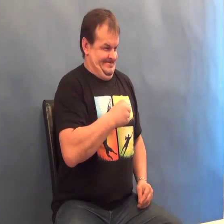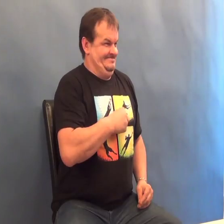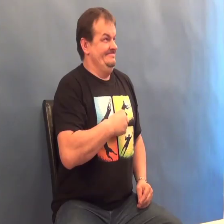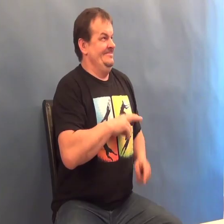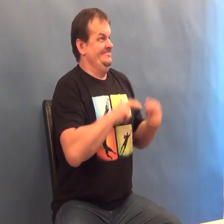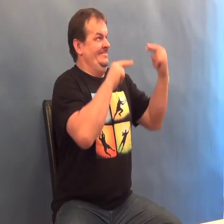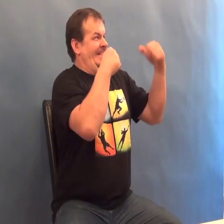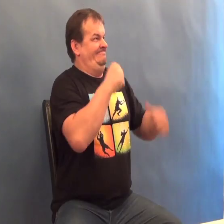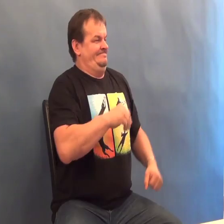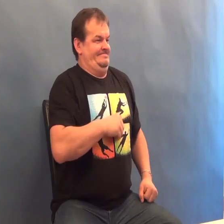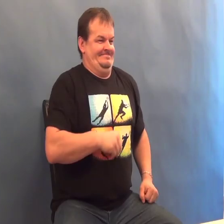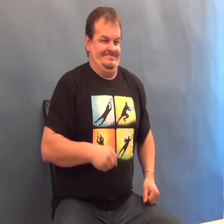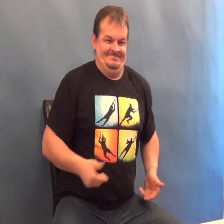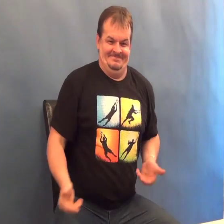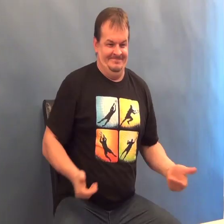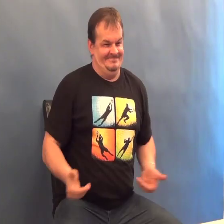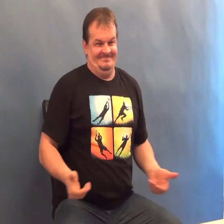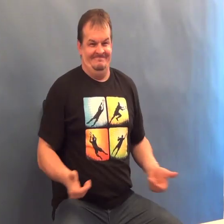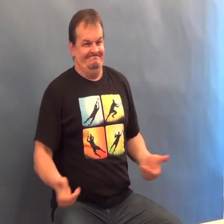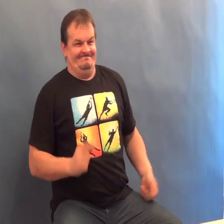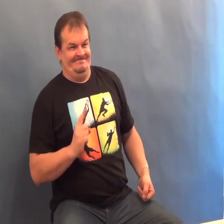Patrzy na policjanta, który widzi to wszystko i odchodzi.